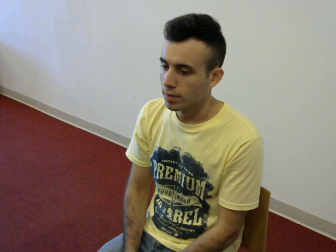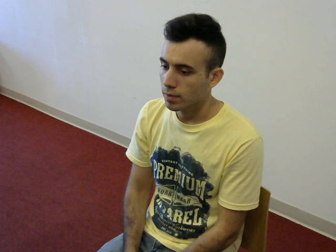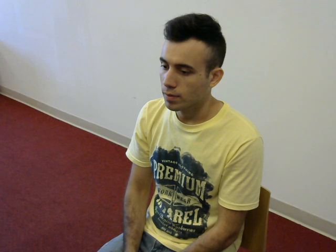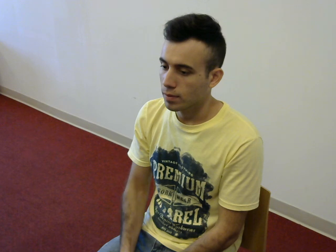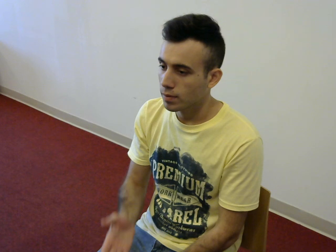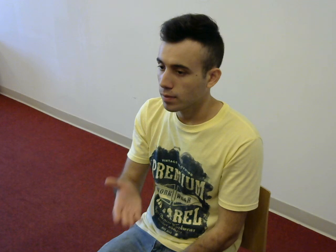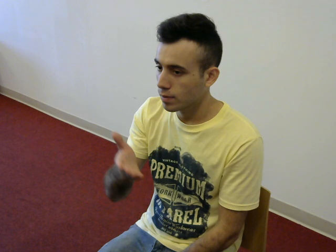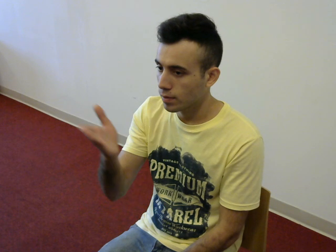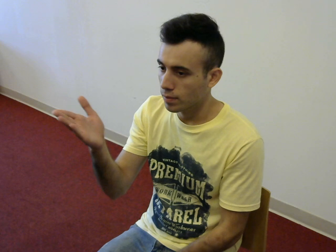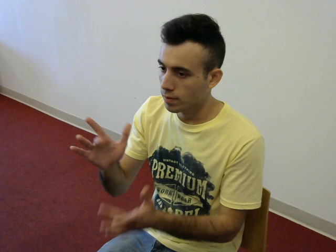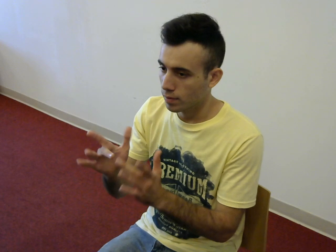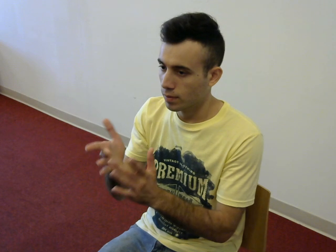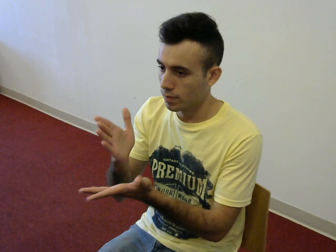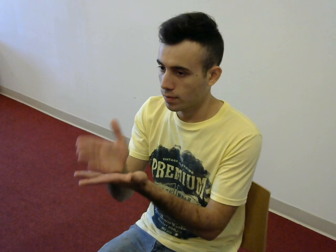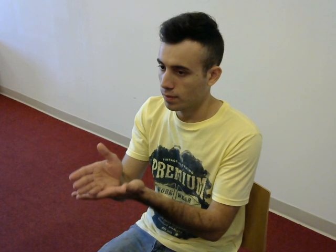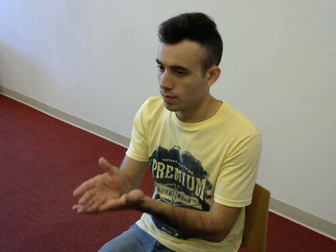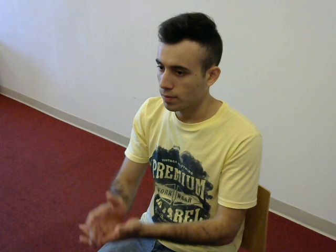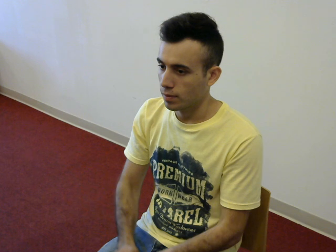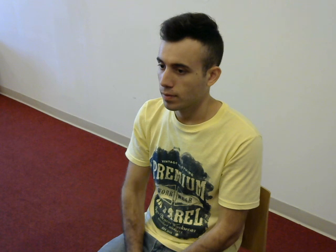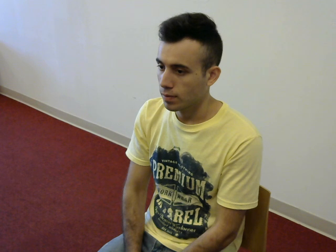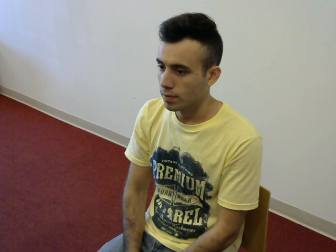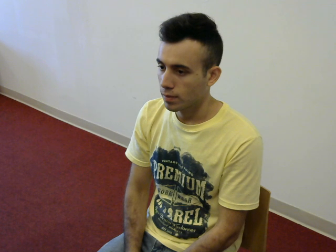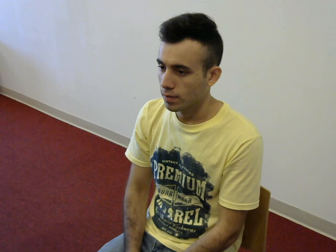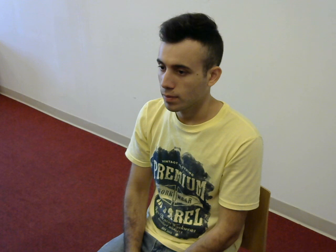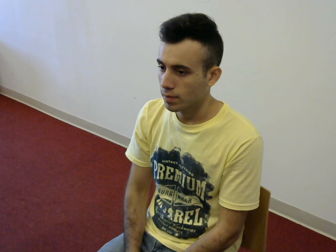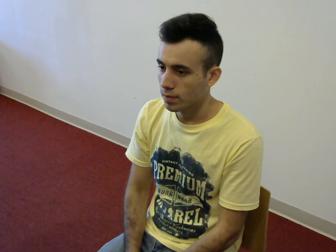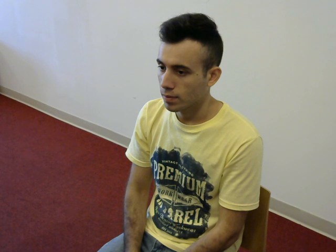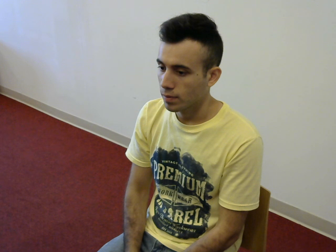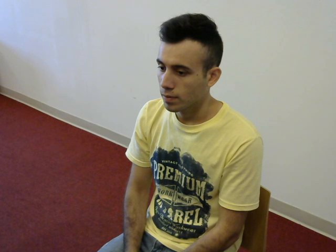Sizdə internet varmı?